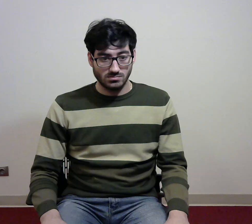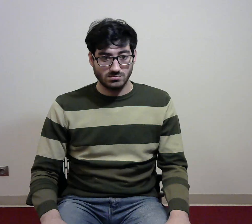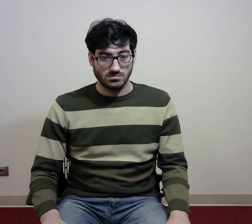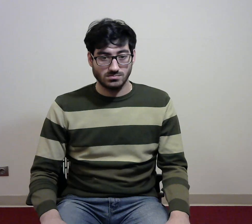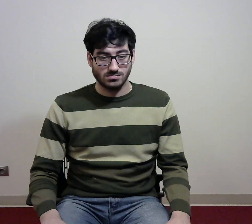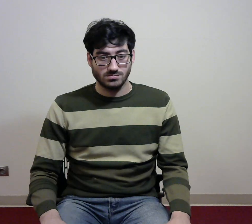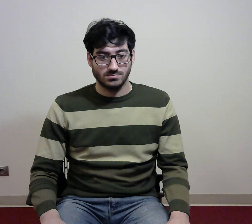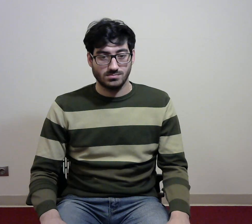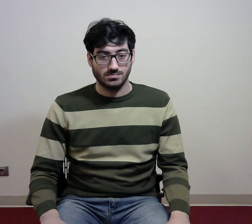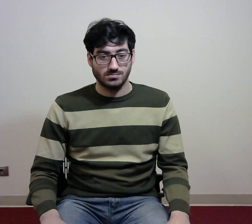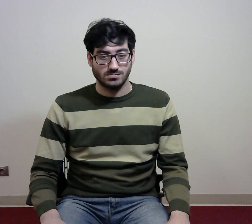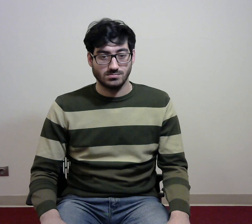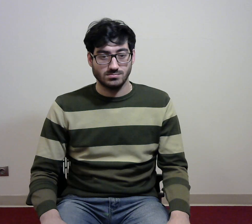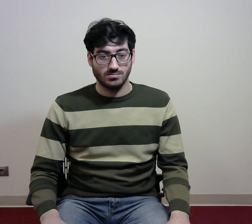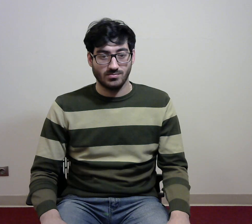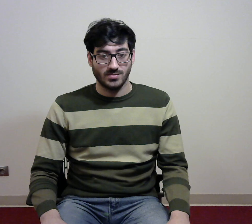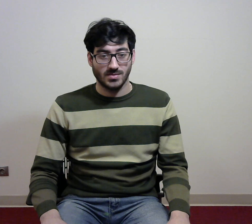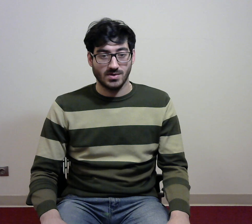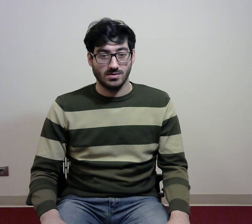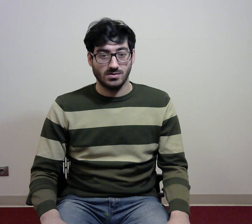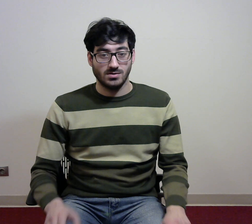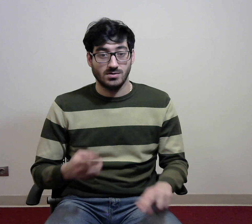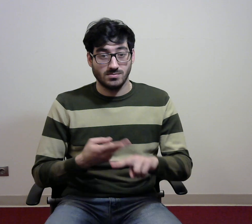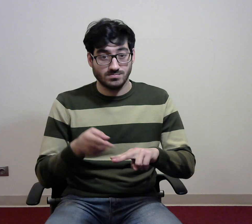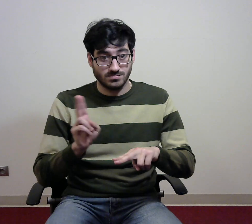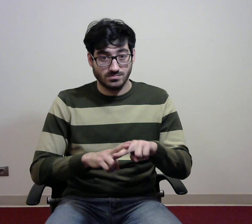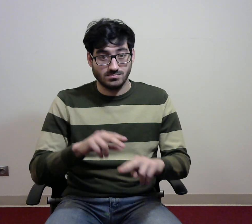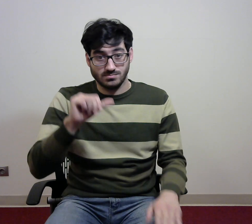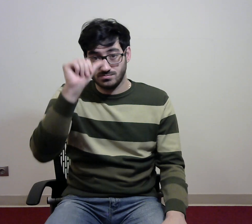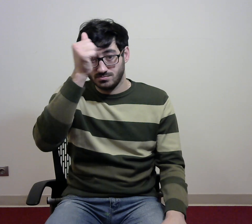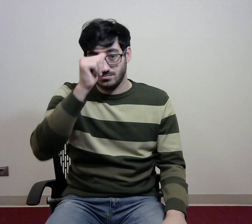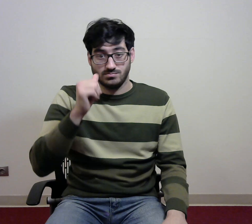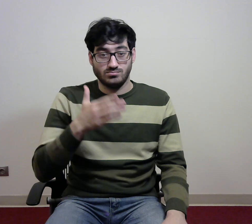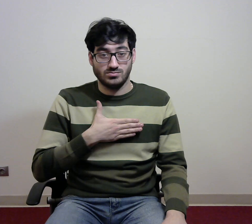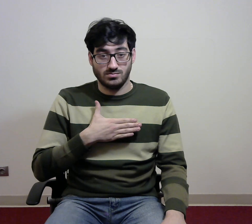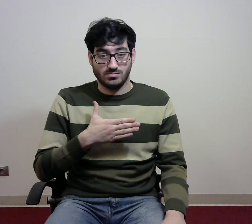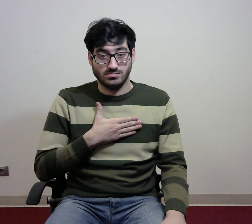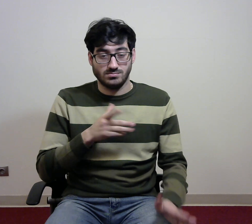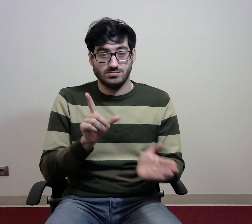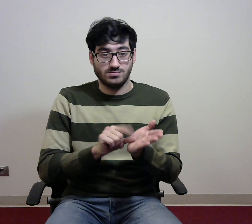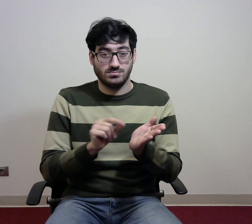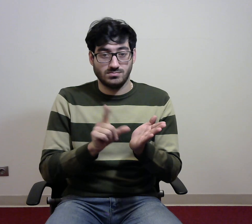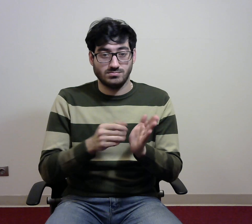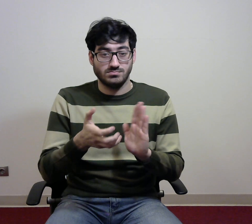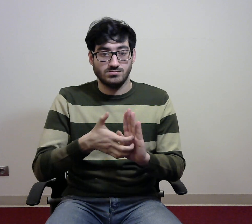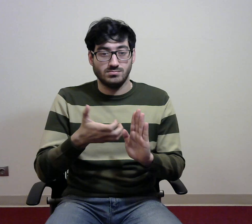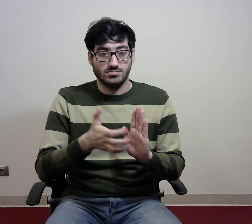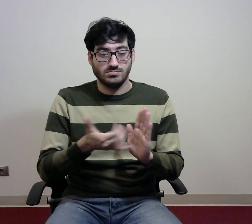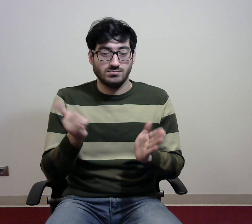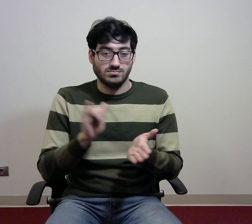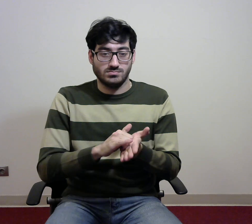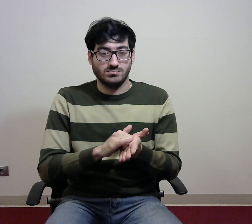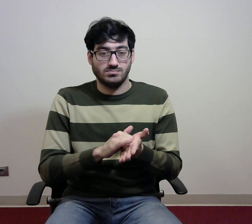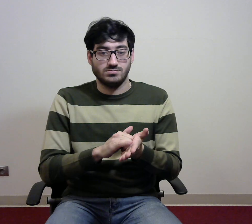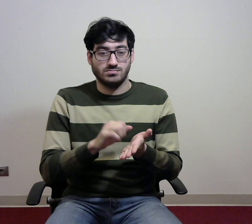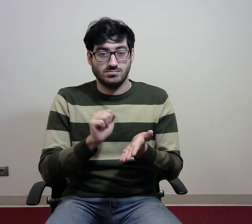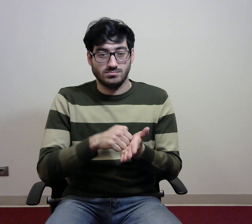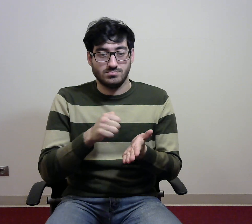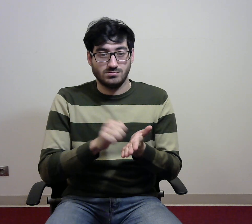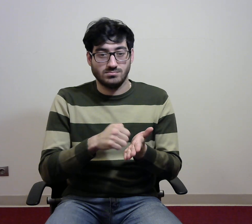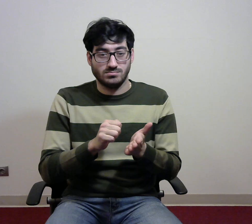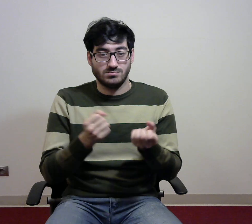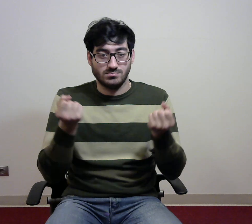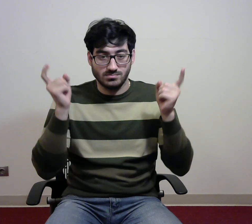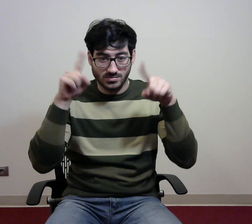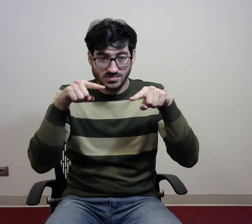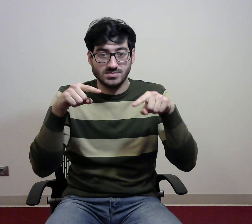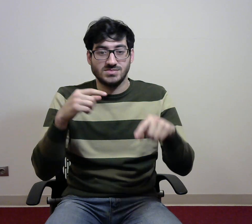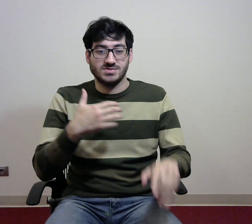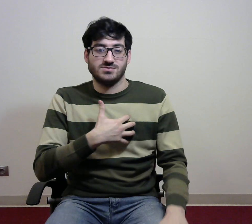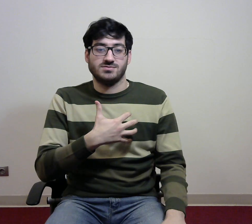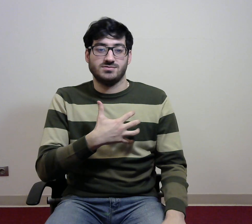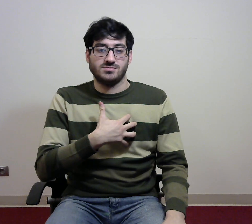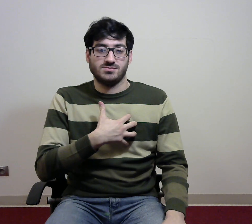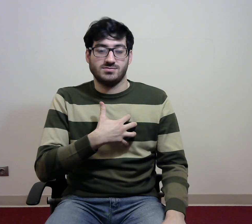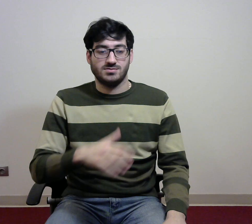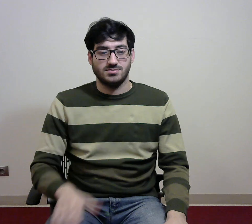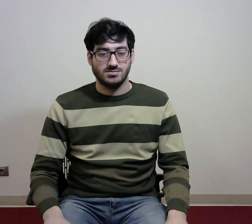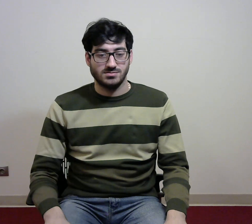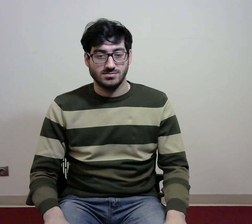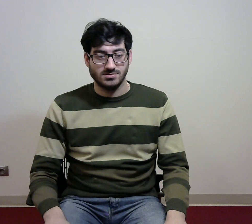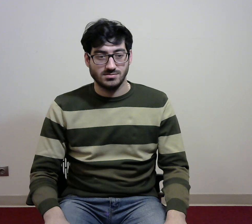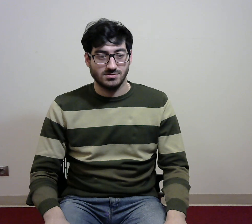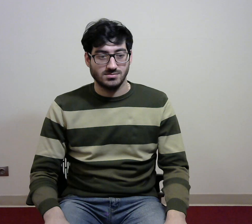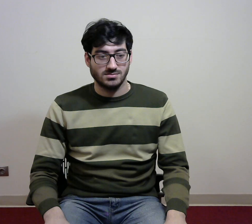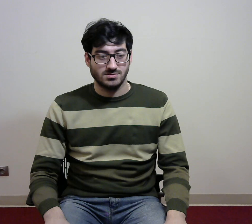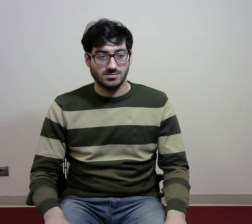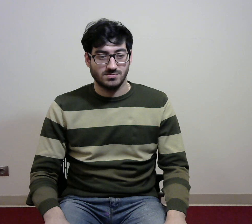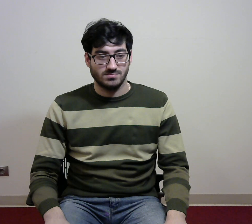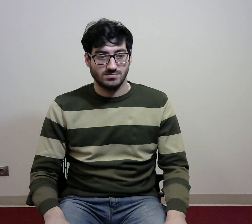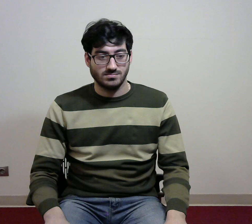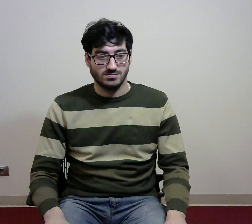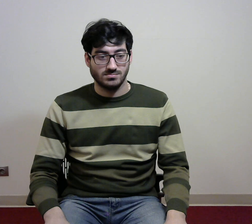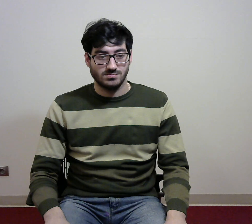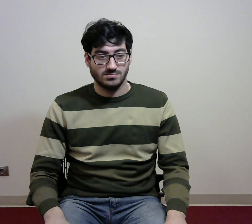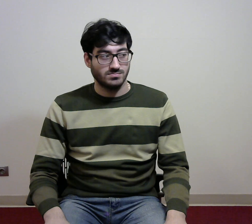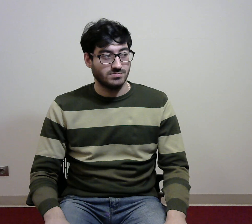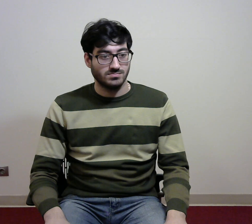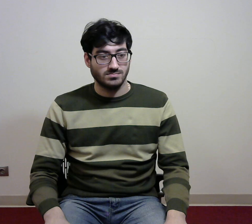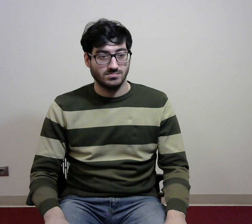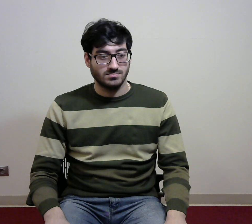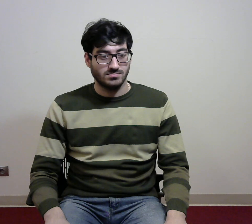Bu ay mənim pensiyam əksik yüklənib, səbəbini bilmək istəyirəm